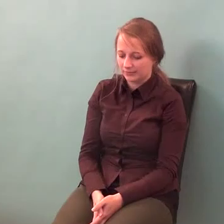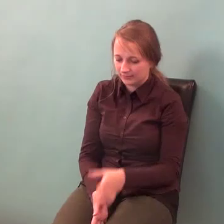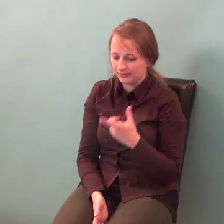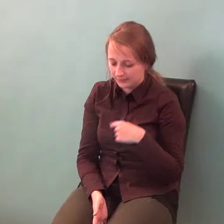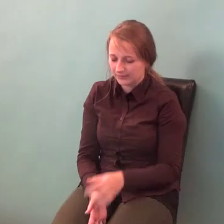Aha.